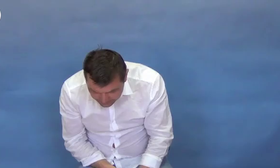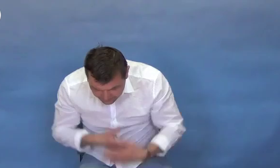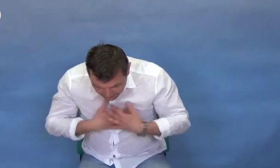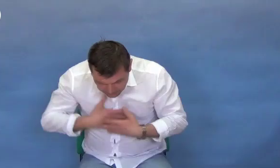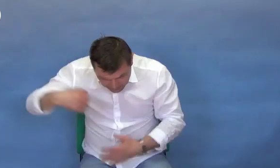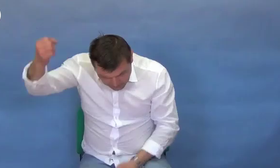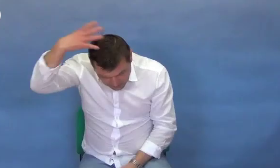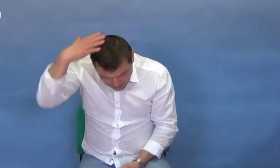Kąpać się pod prysznicem.